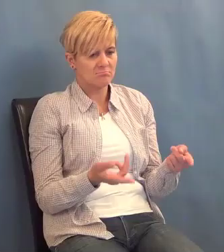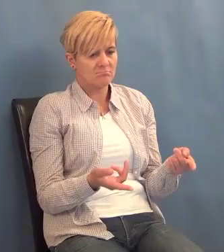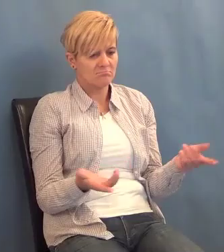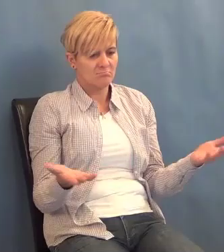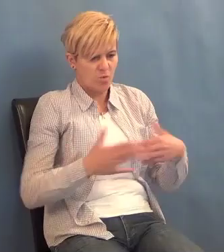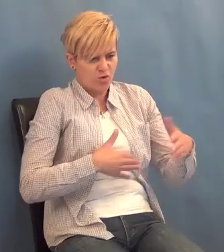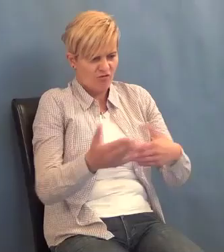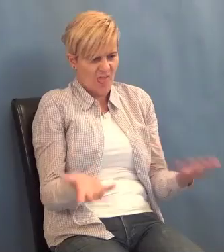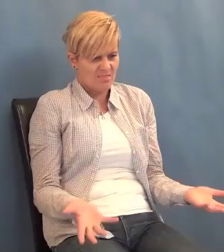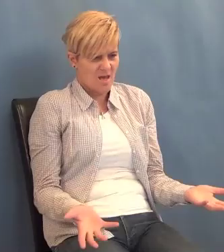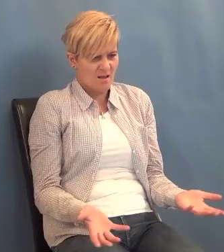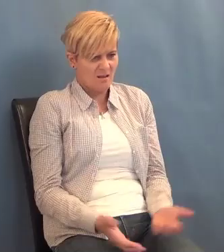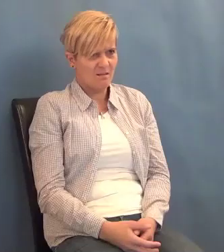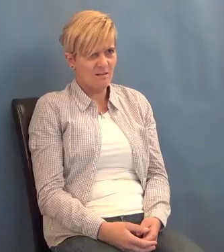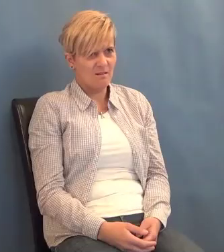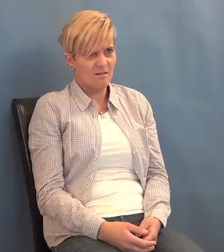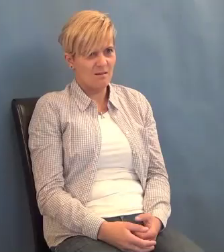Budowlane...?